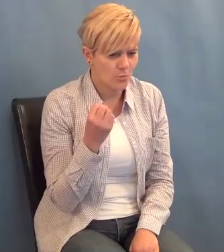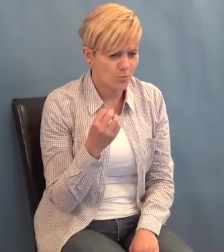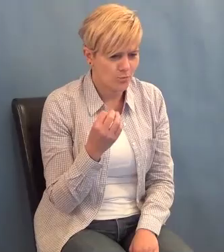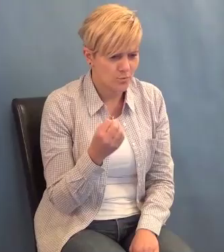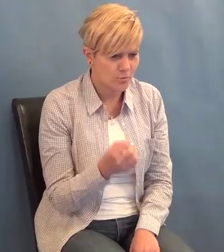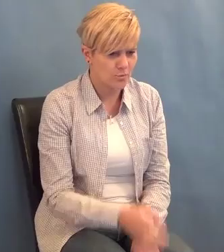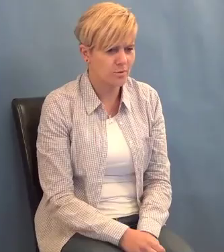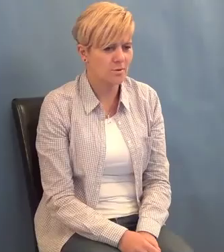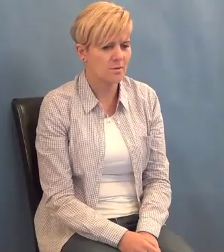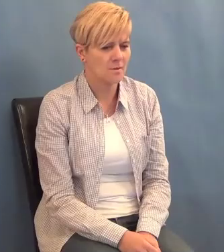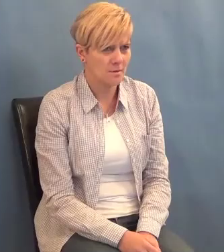Pociąg.